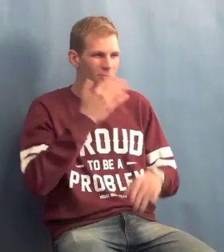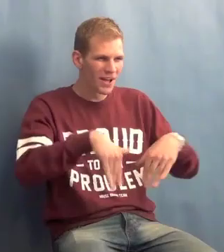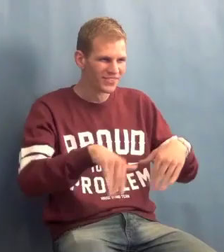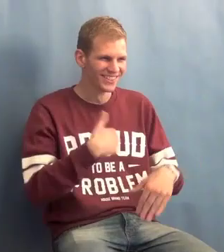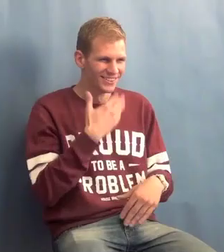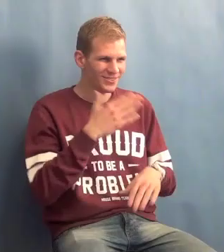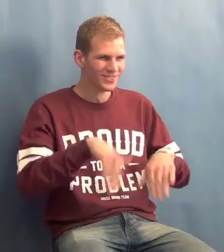Ja mówiłem o basenie?